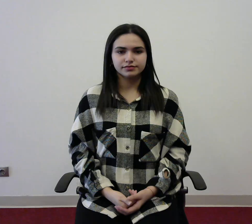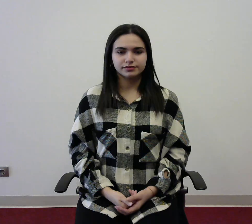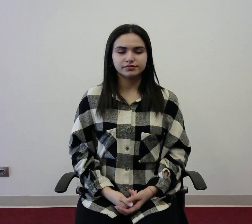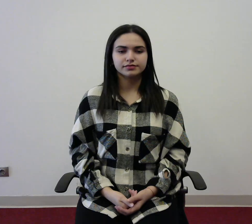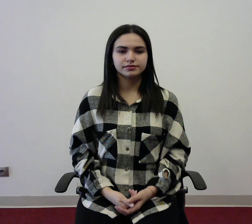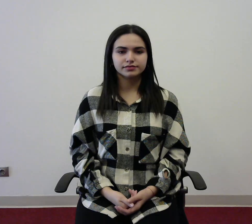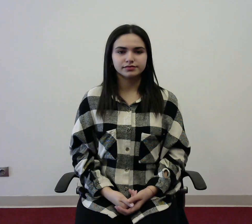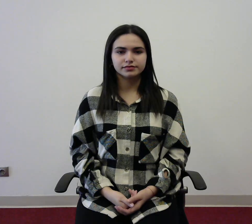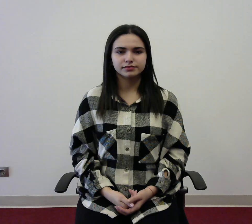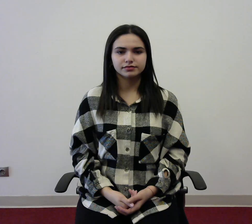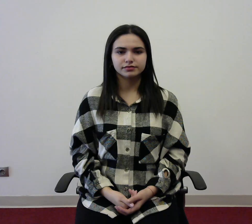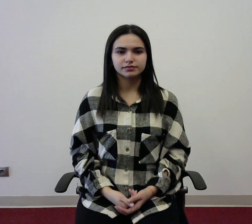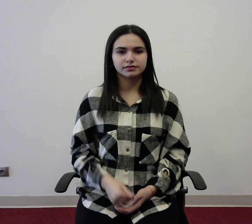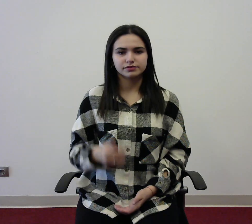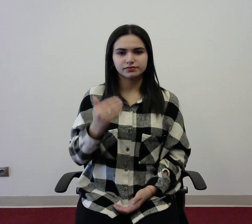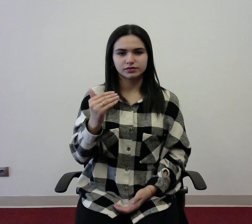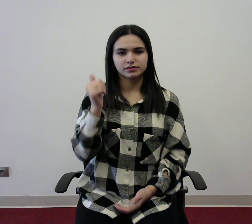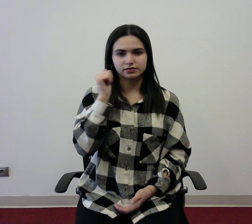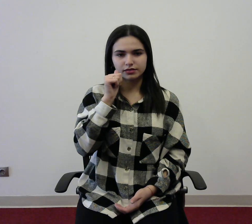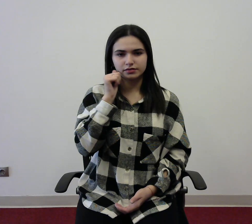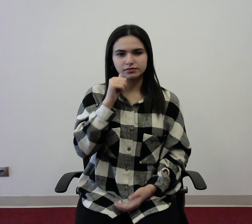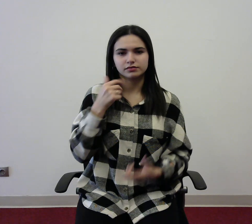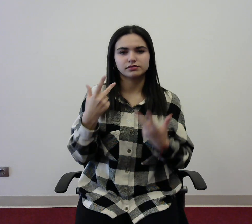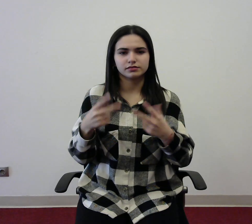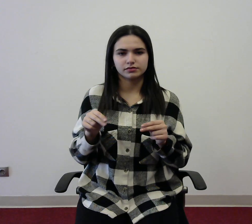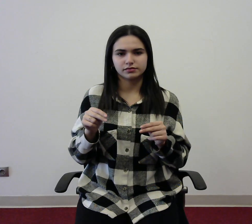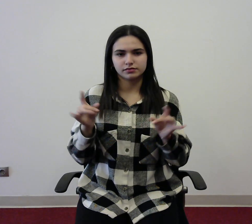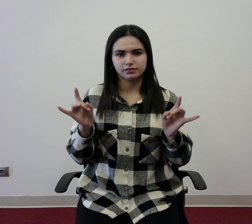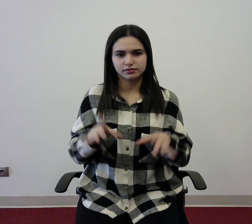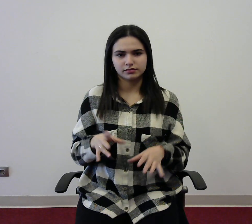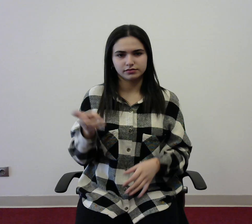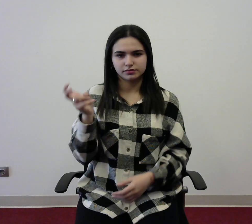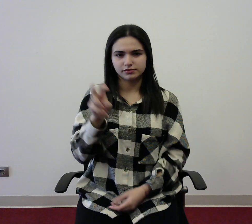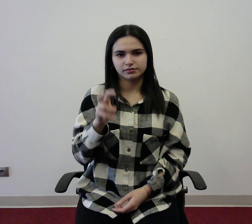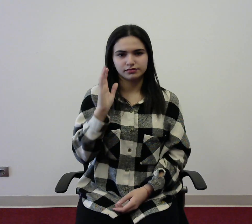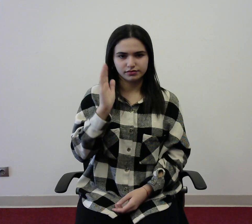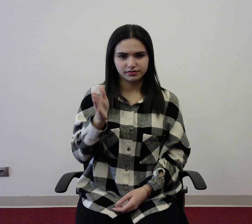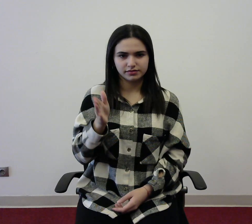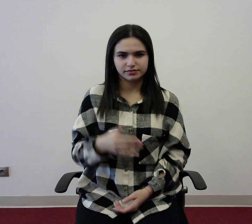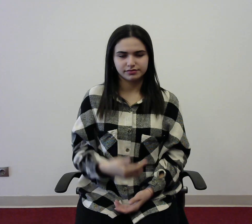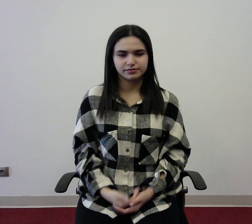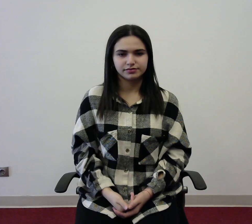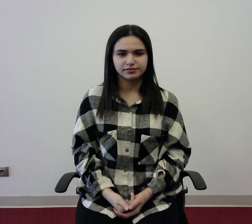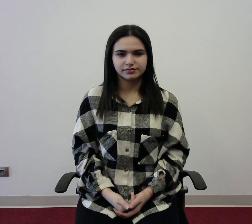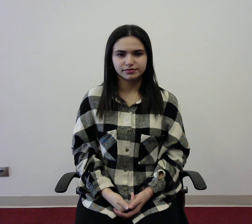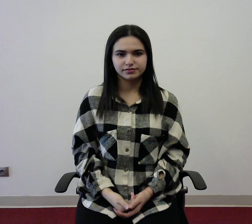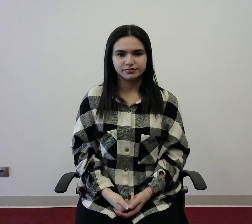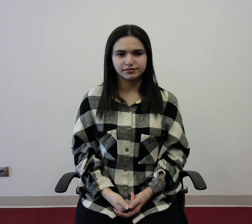Siz sabah hansı restorana gedəcəksiniz?